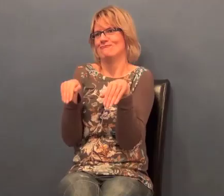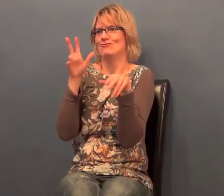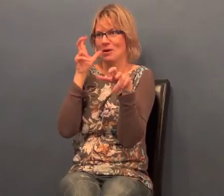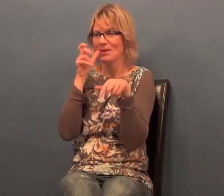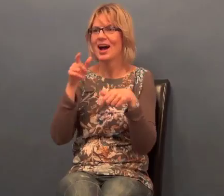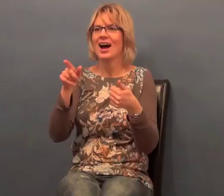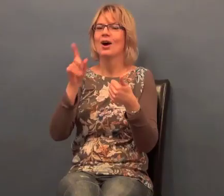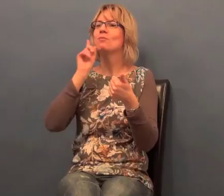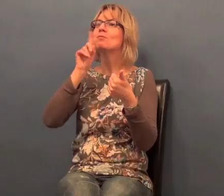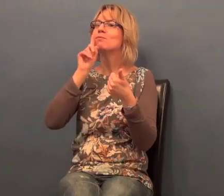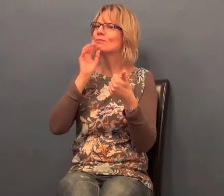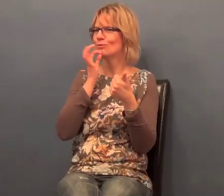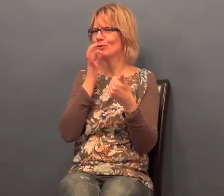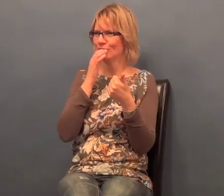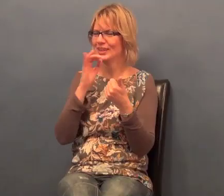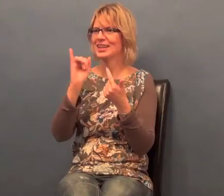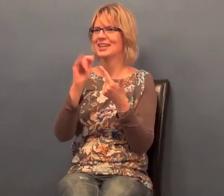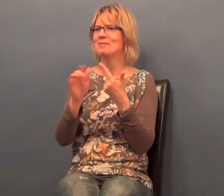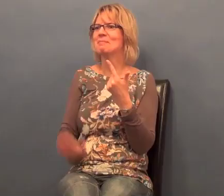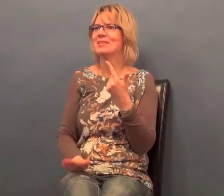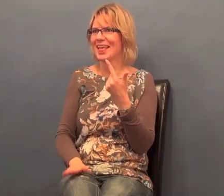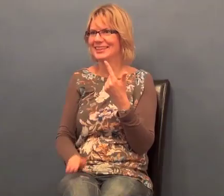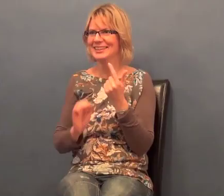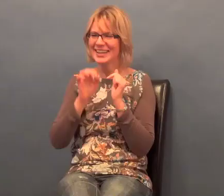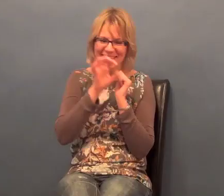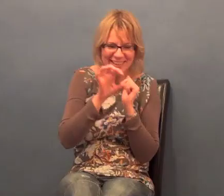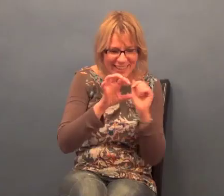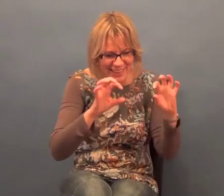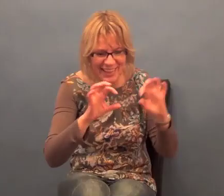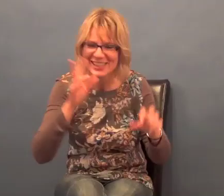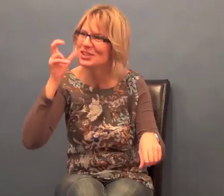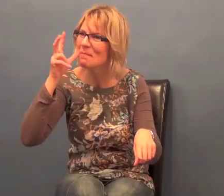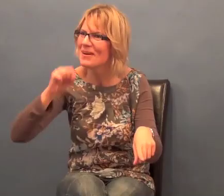Młody chłopiec i pies oglądają żabkę. Uważają, że jest fajna.